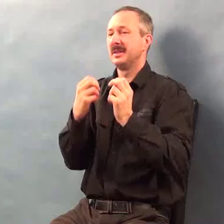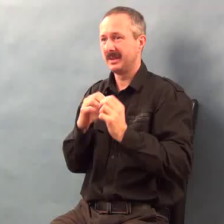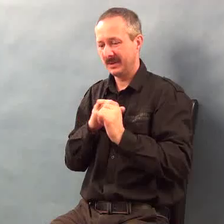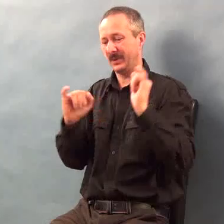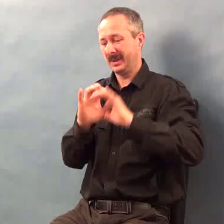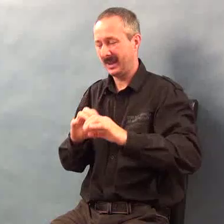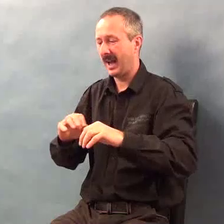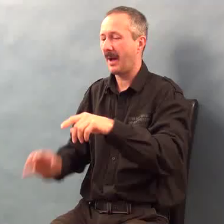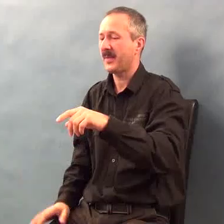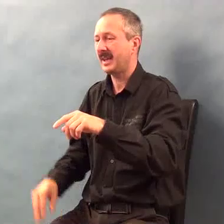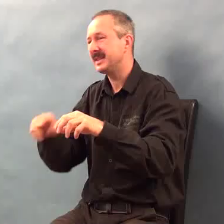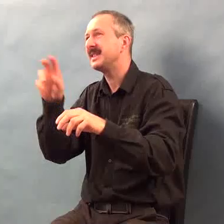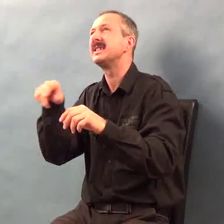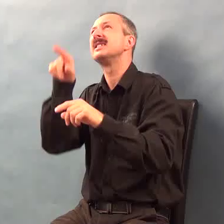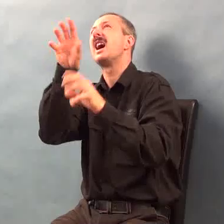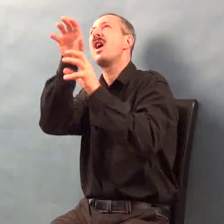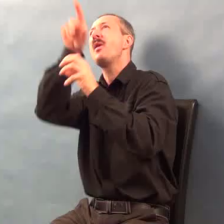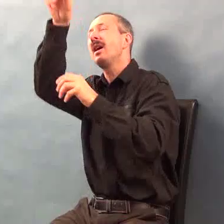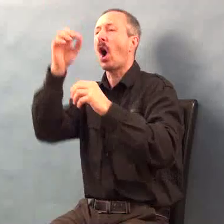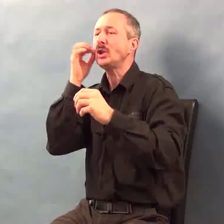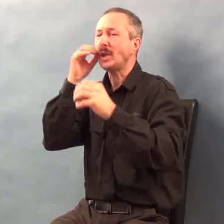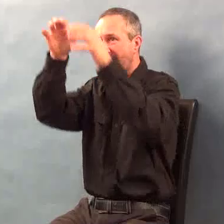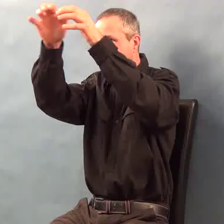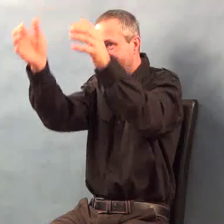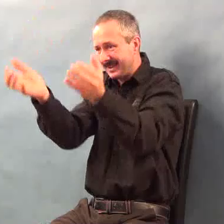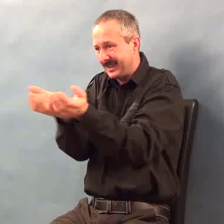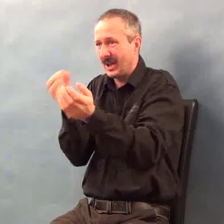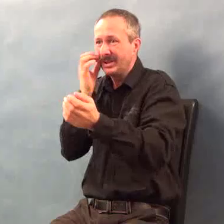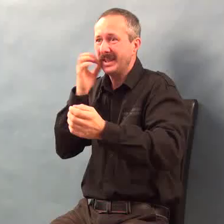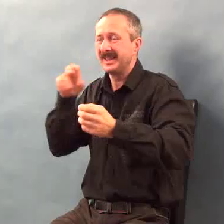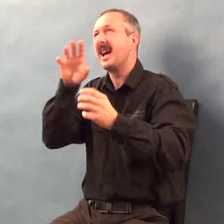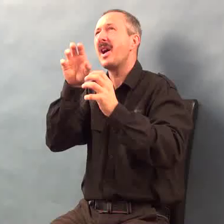Pies biegał i szczekał na gniazdo os.